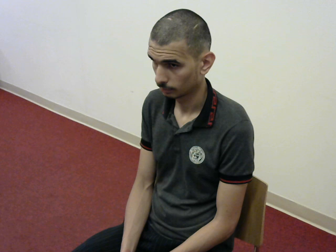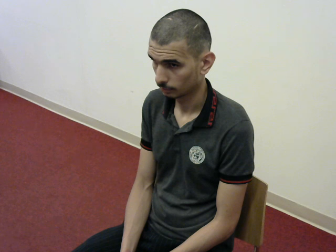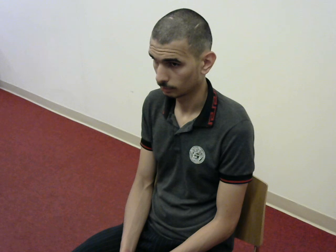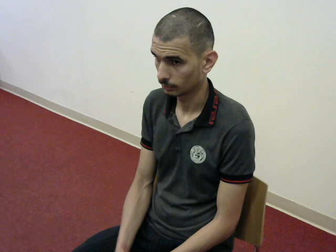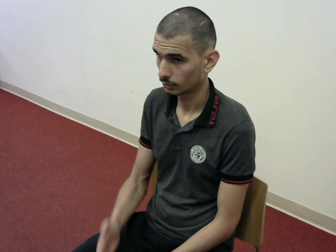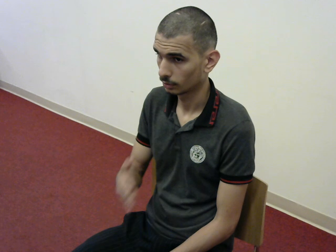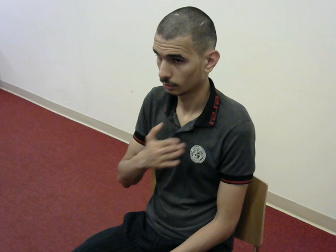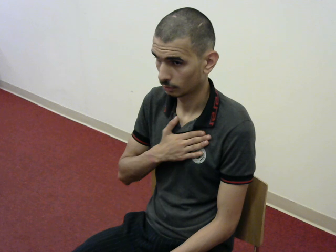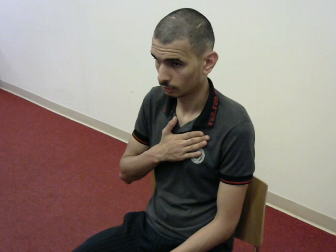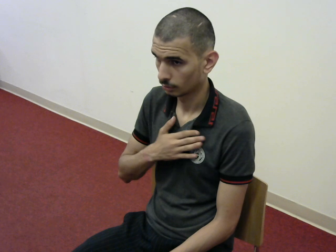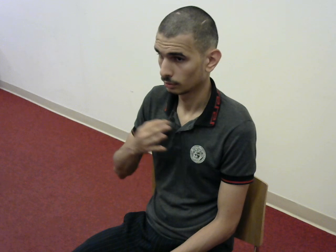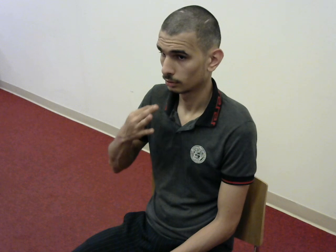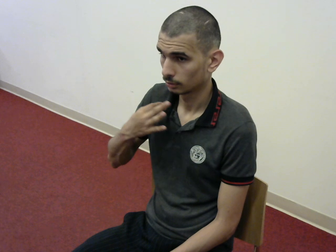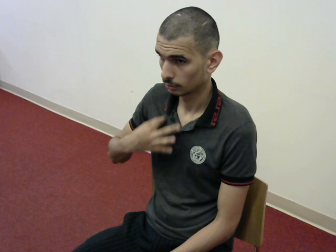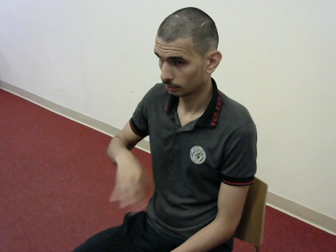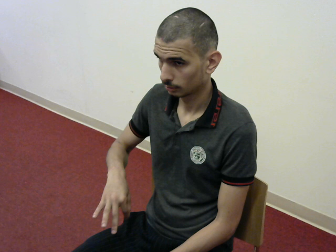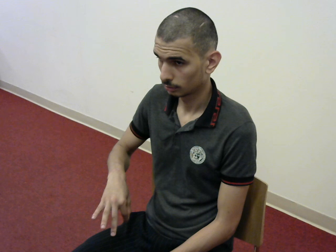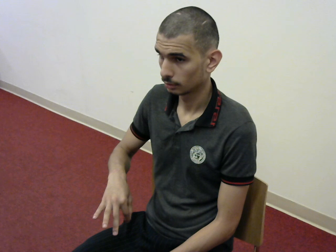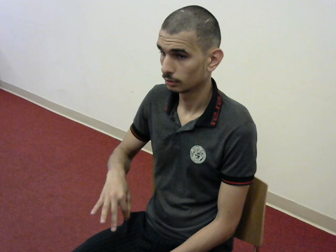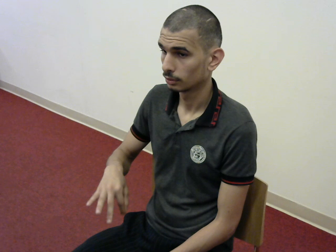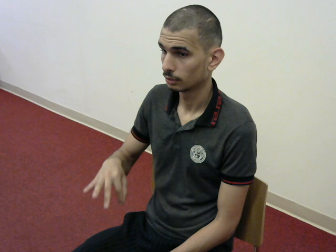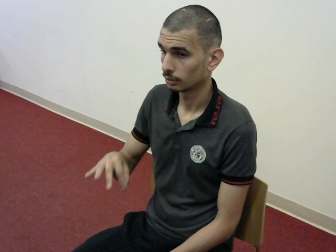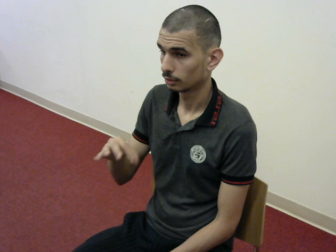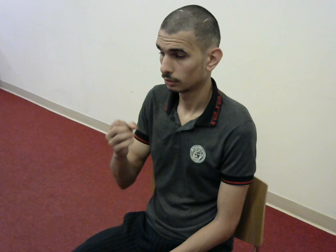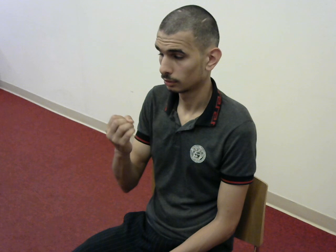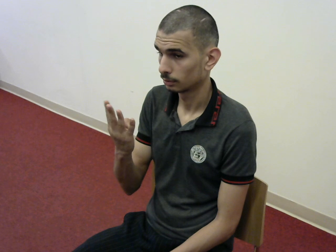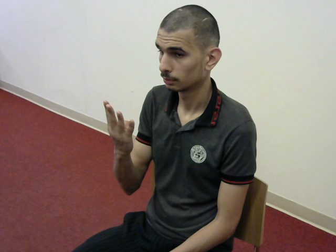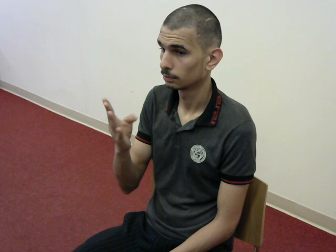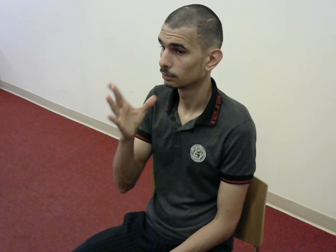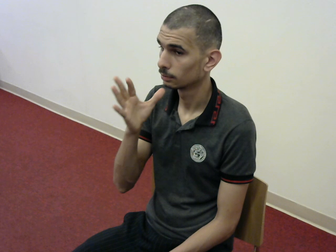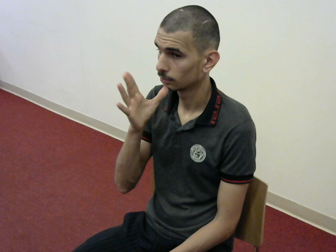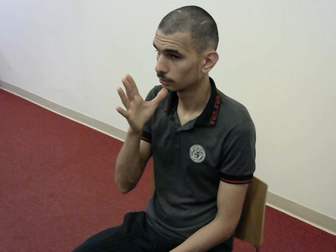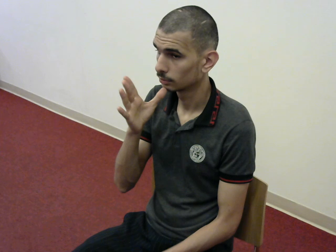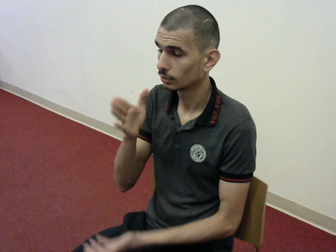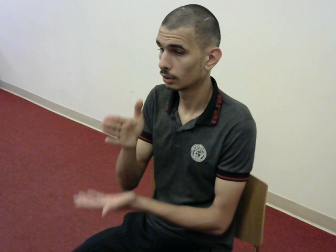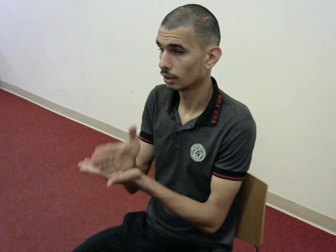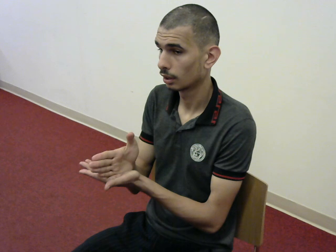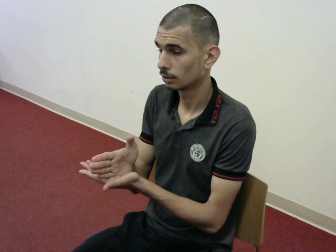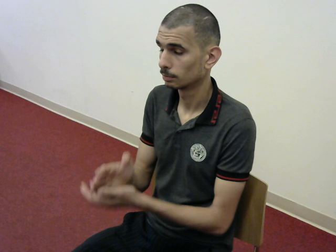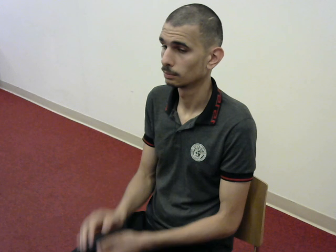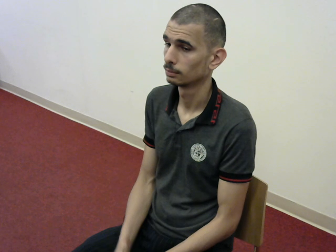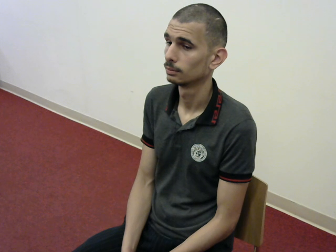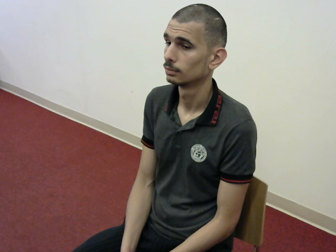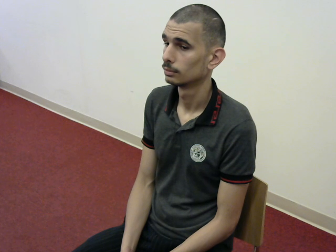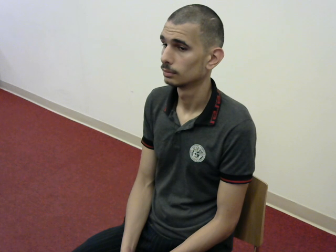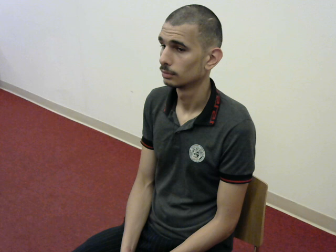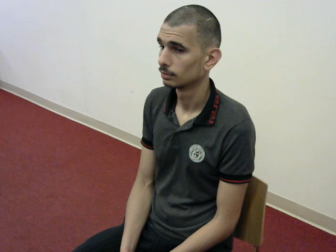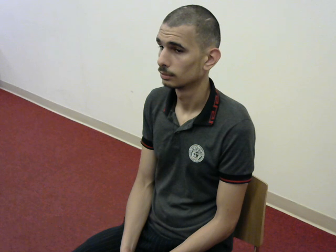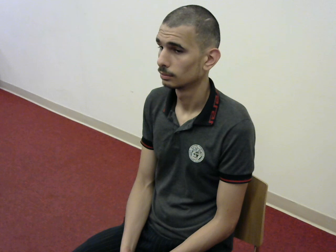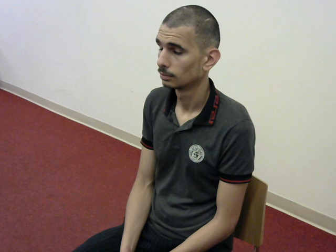Mənim oğlumun 14 yaşı var